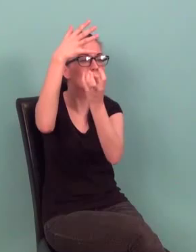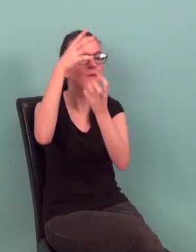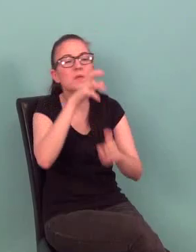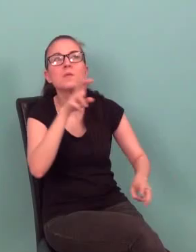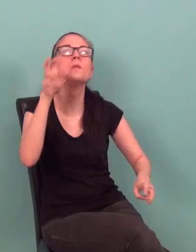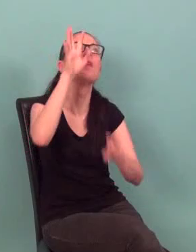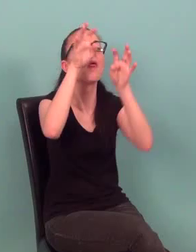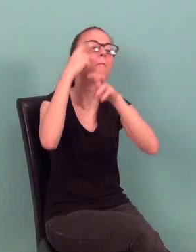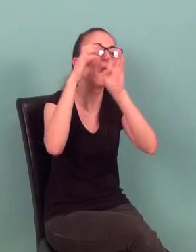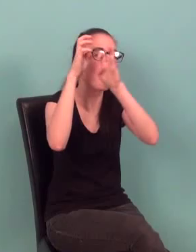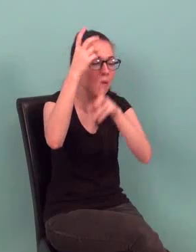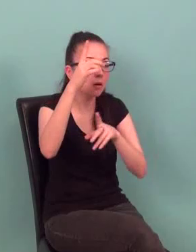Próbuje wspiąć się na drzewo, żeby się pobawić.